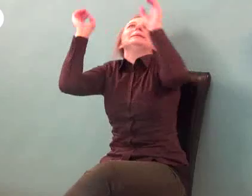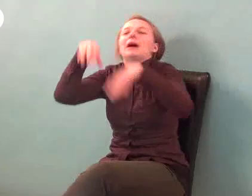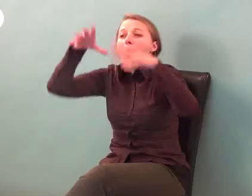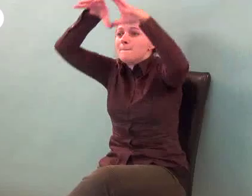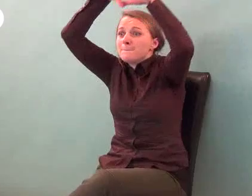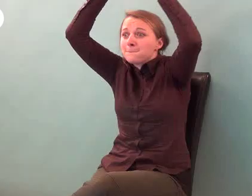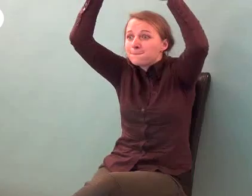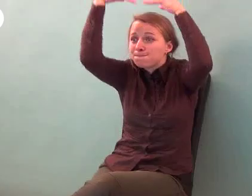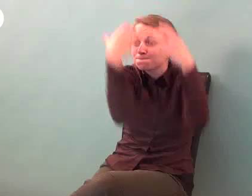Gniazdo spada z drzewa na ziemię.